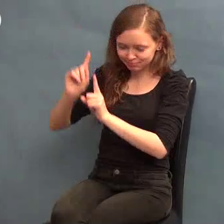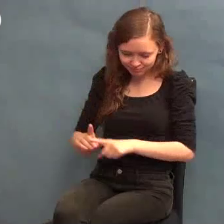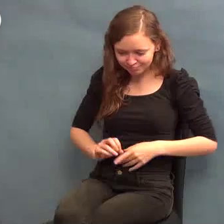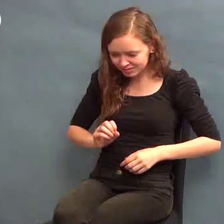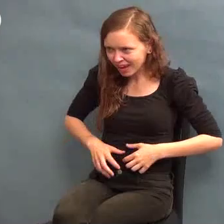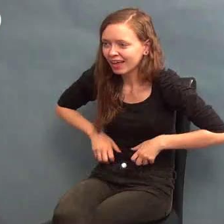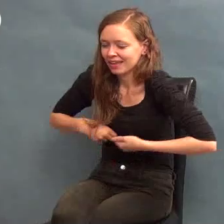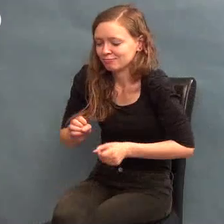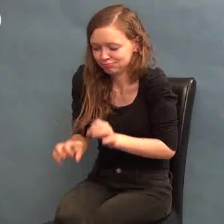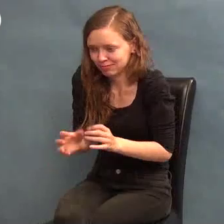Wyrzuca gruszki z fartucha.